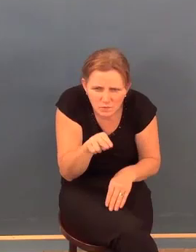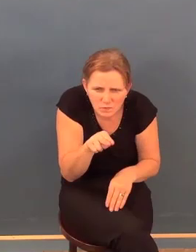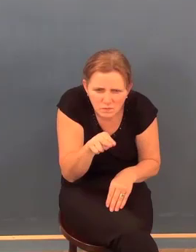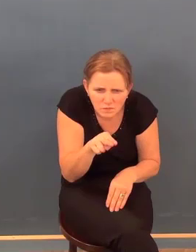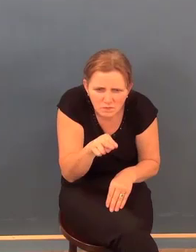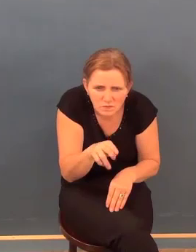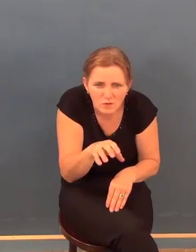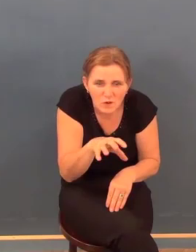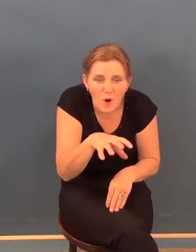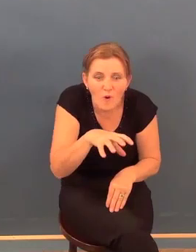Ryba patrzy.